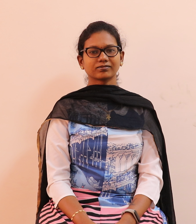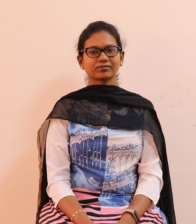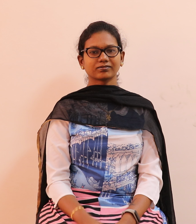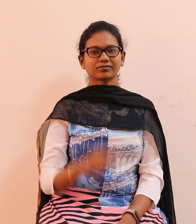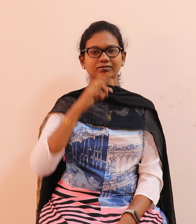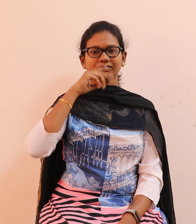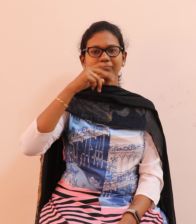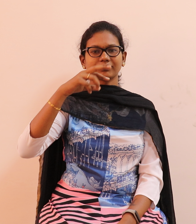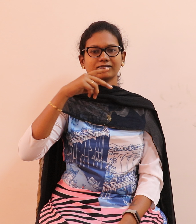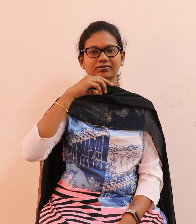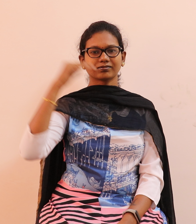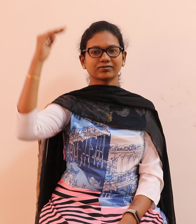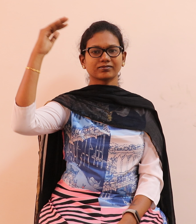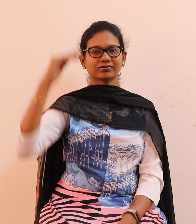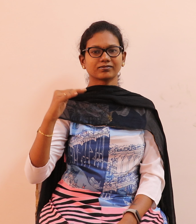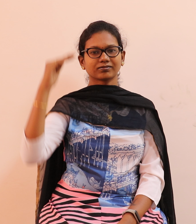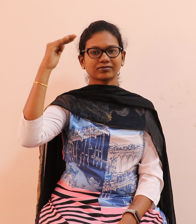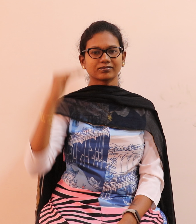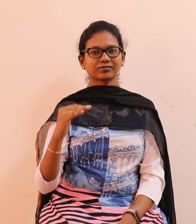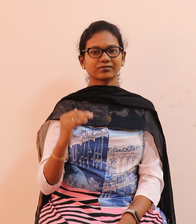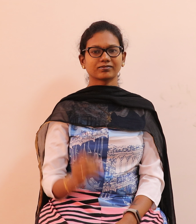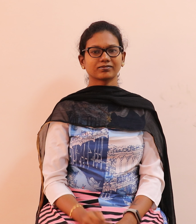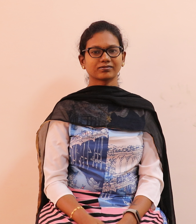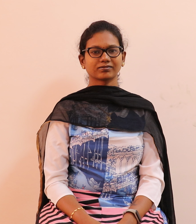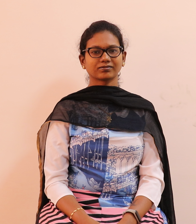speak softly